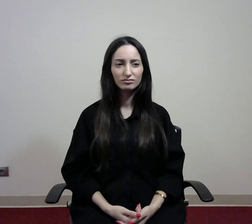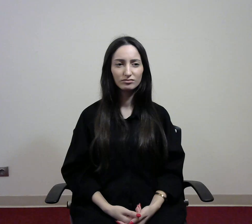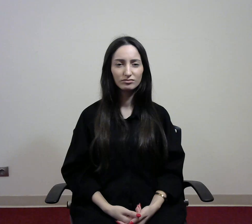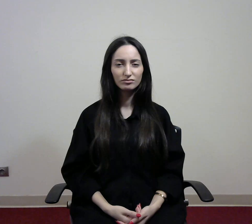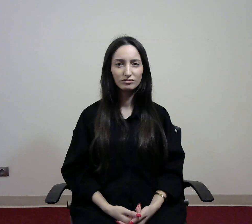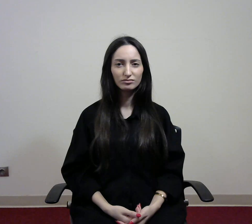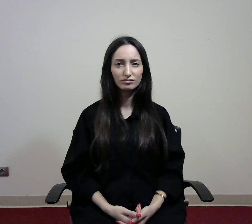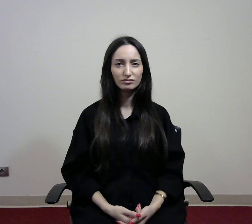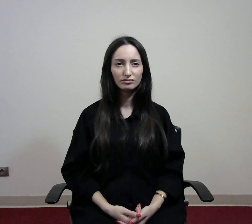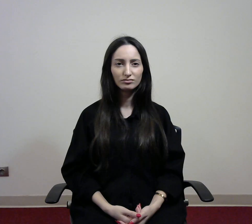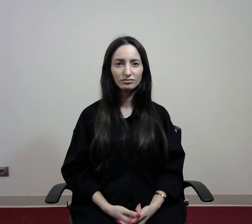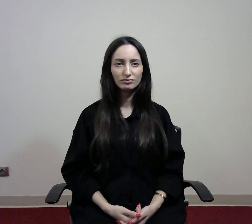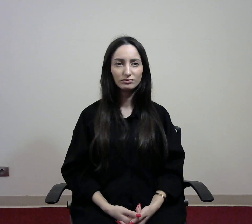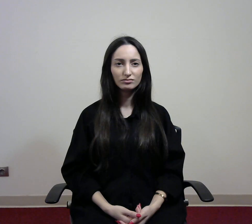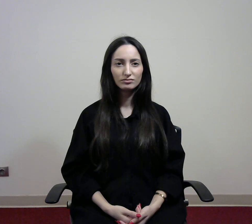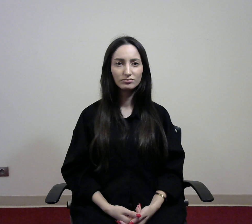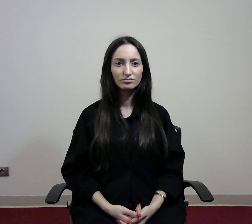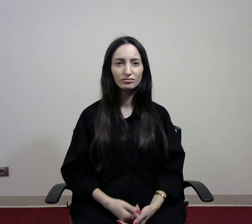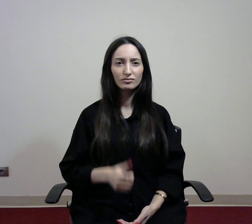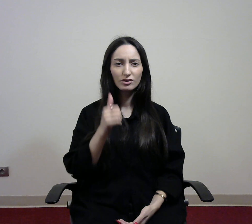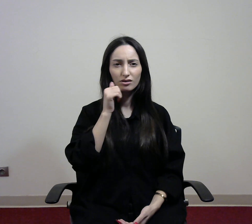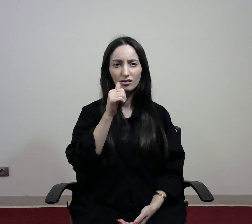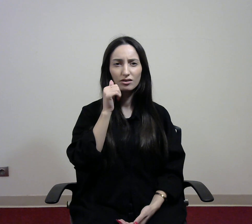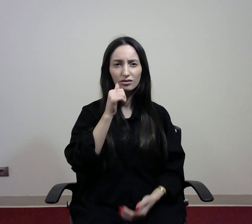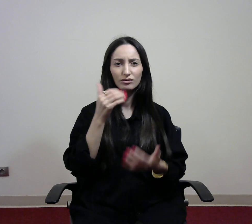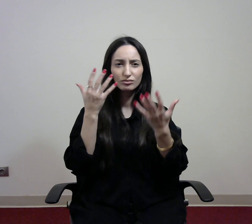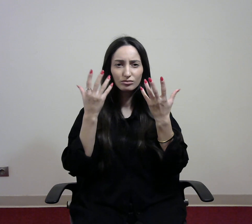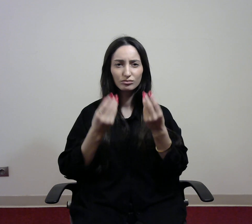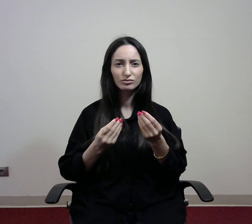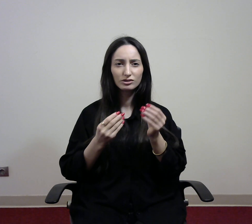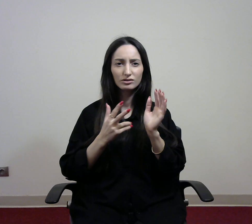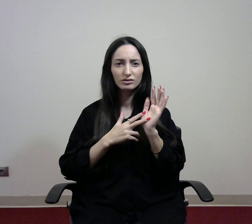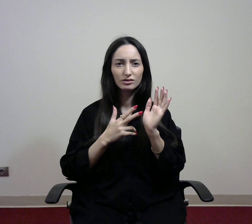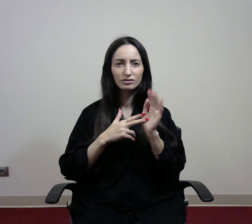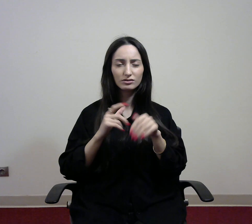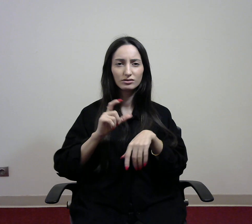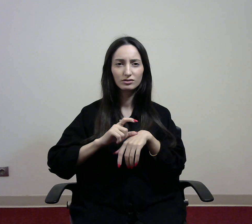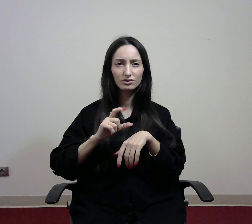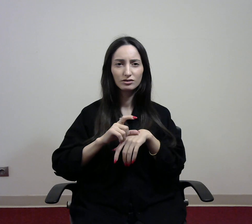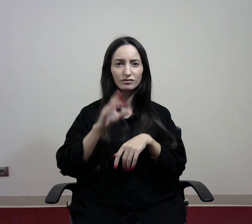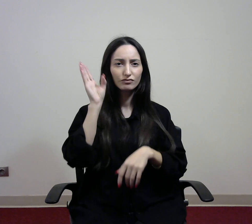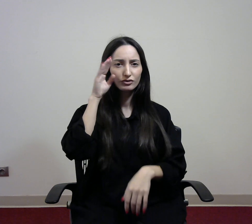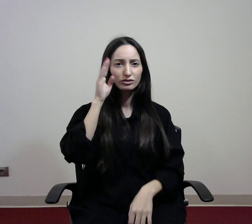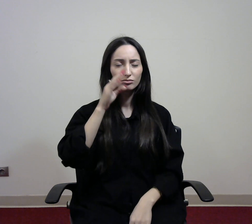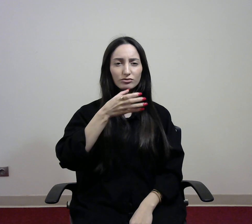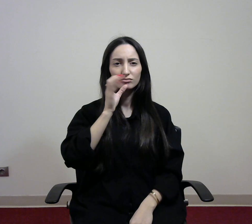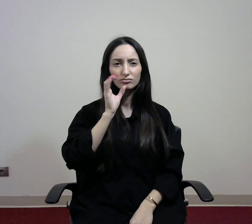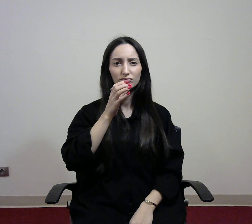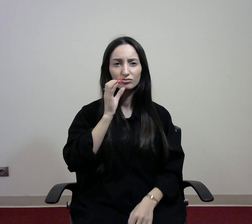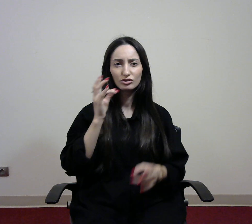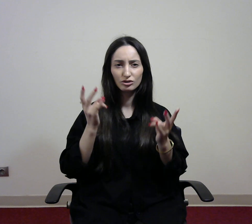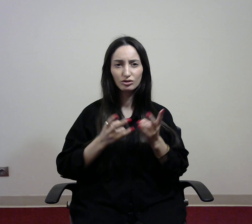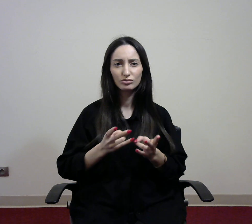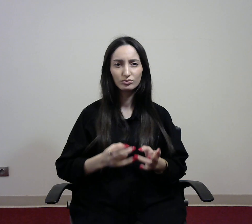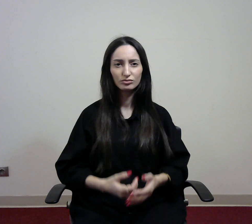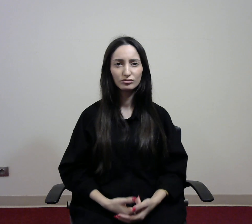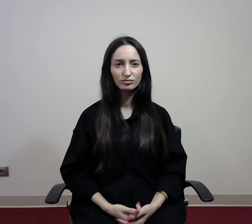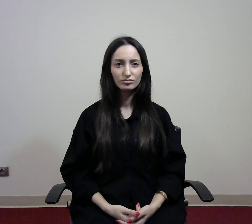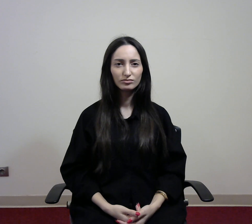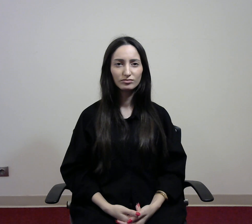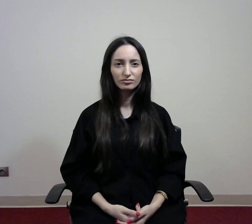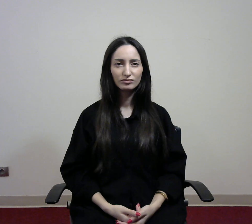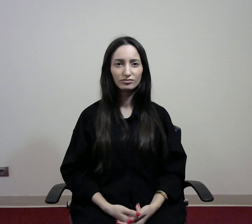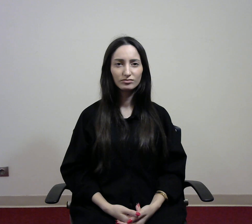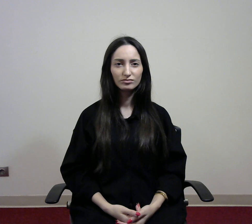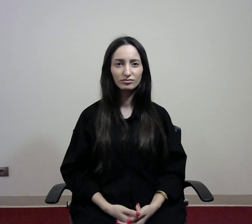Hər gün 8 stəkan su içmək lazımdır